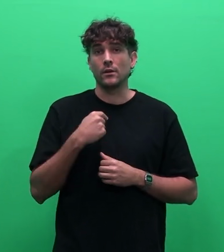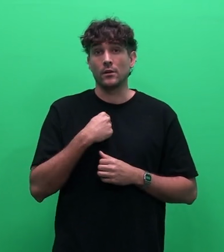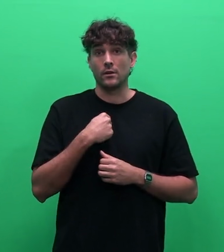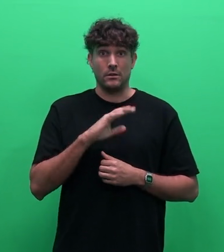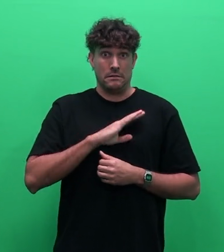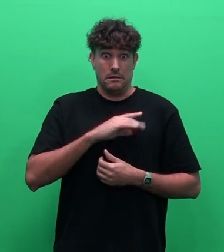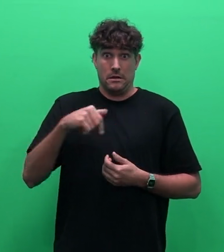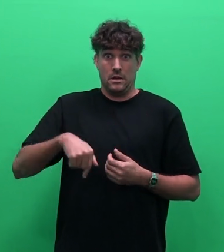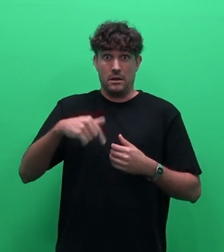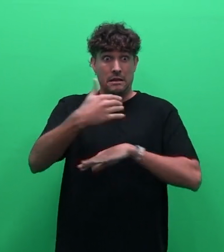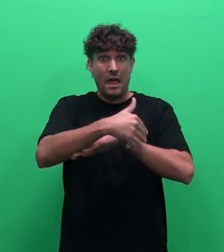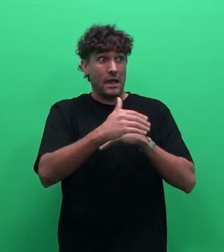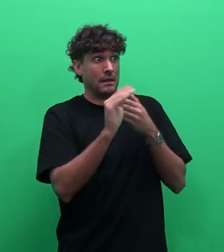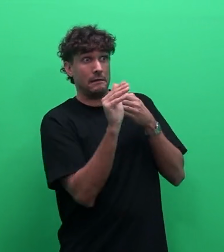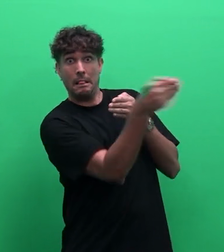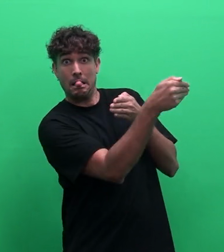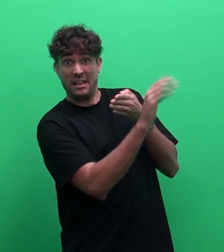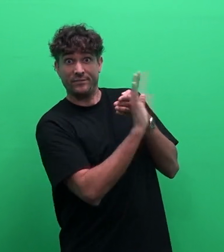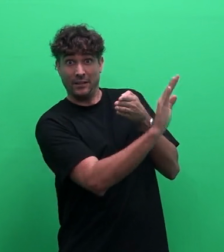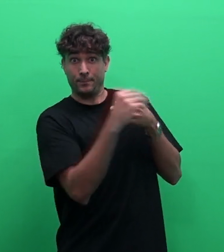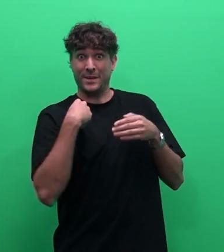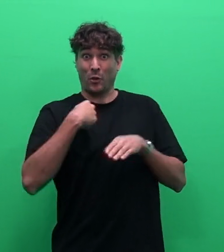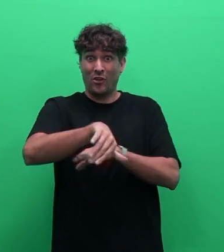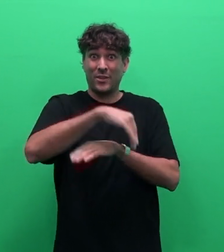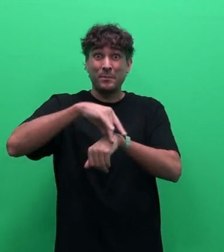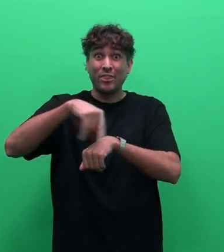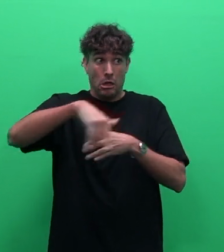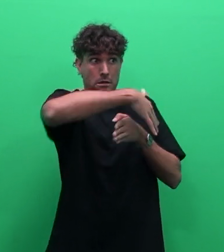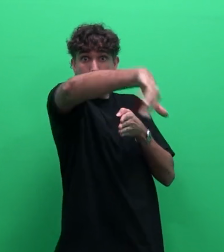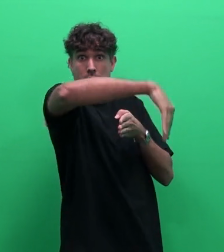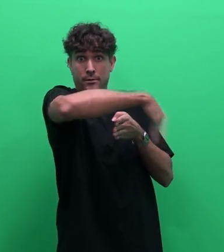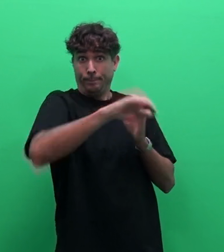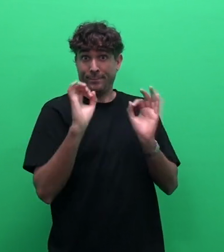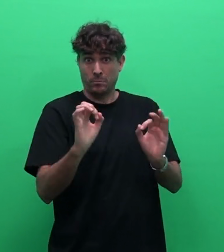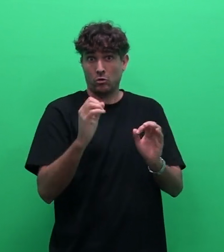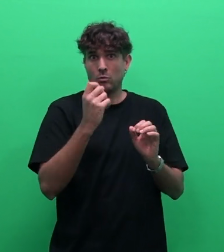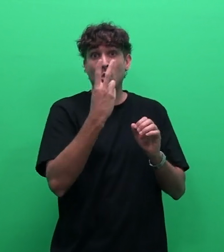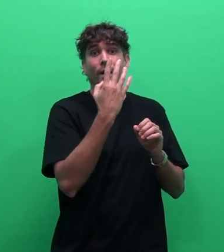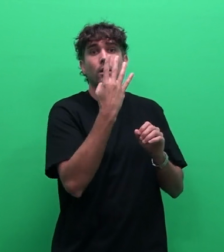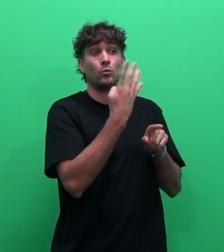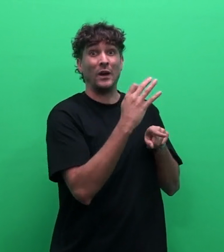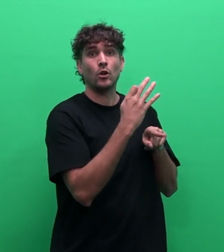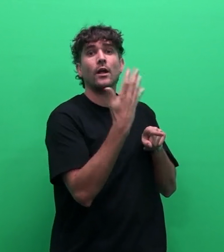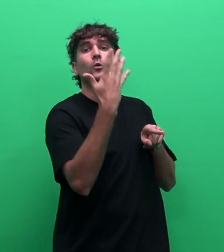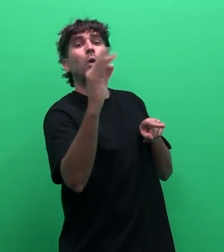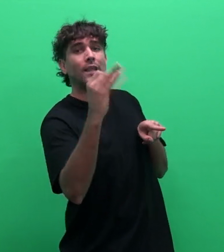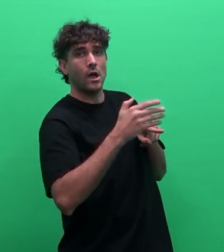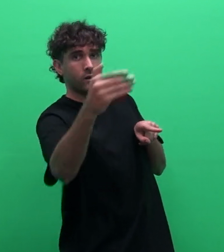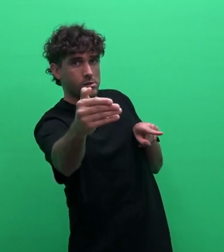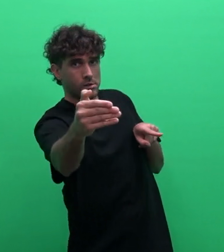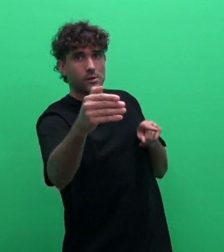Soc d'aquí, del carrer que hi ha girant a l'esquerra, al davant, al mateix carrer que la consulta del metge, aquest mateix, el metge és al número quarants, jo sóc al número cinquanta.